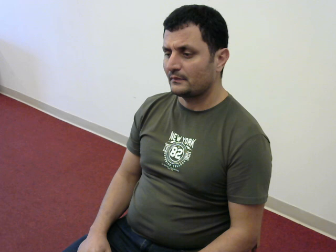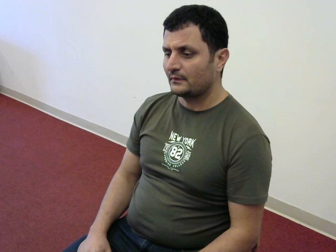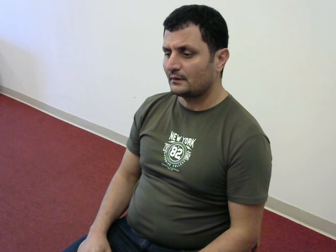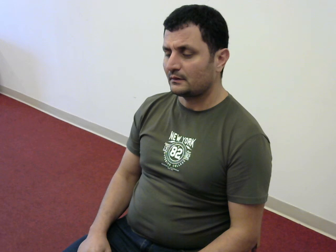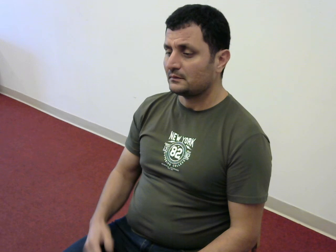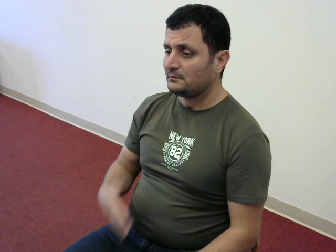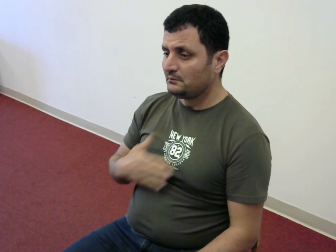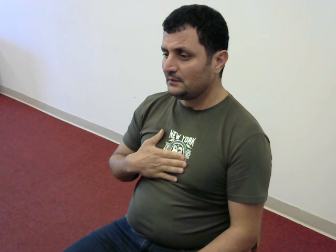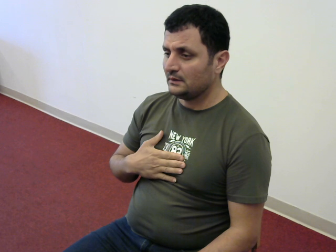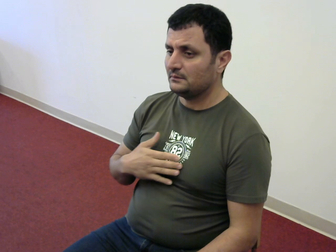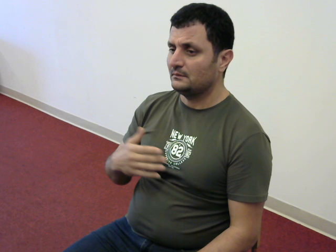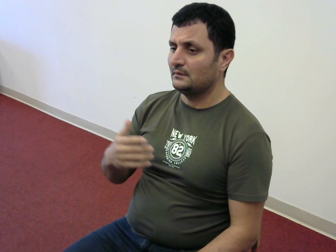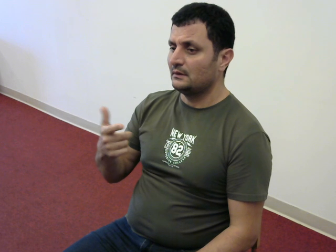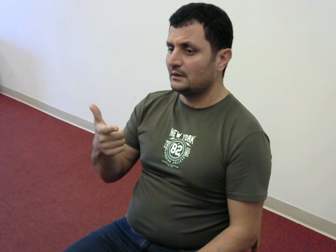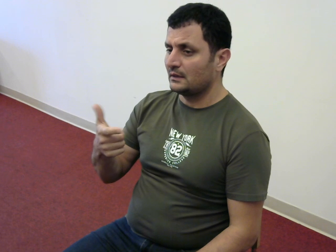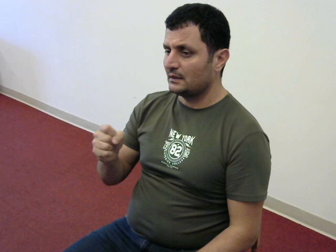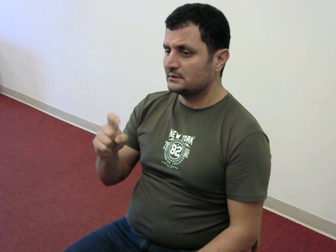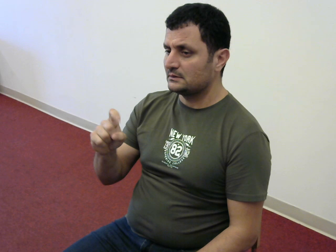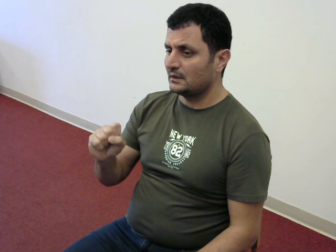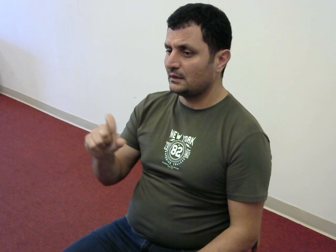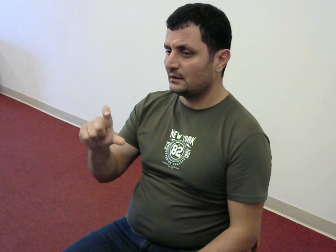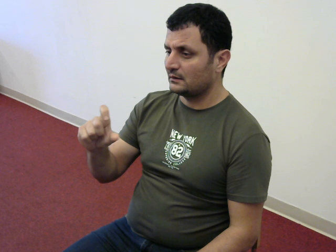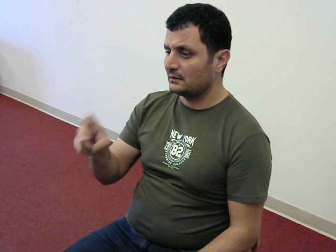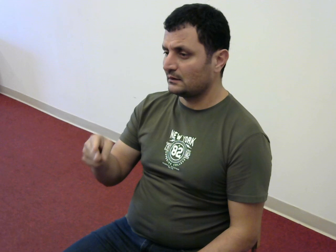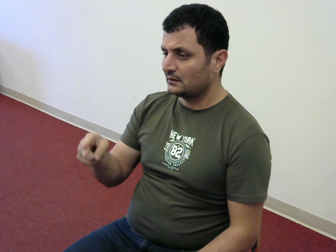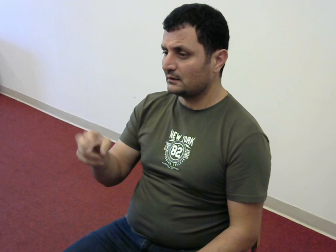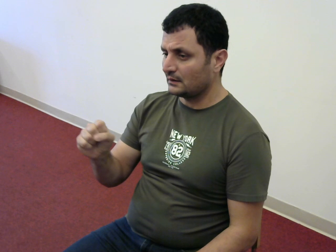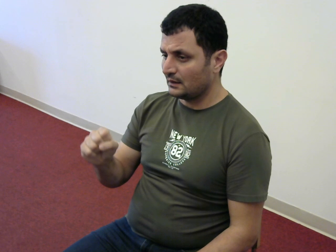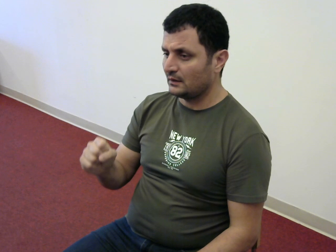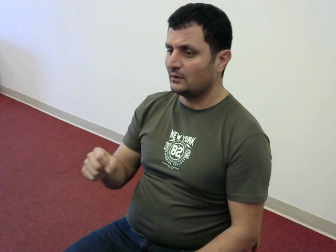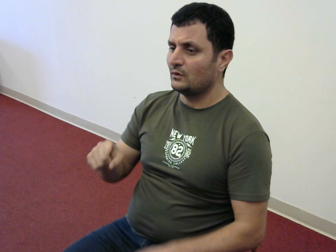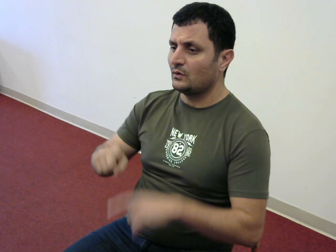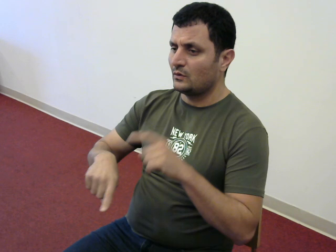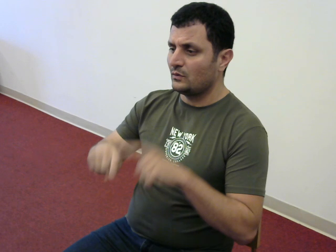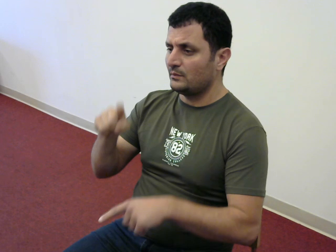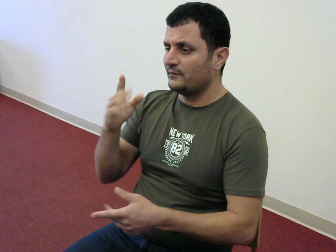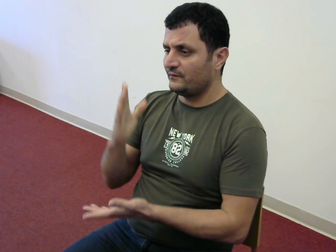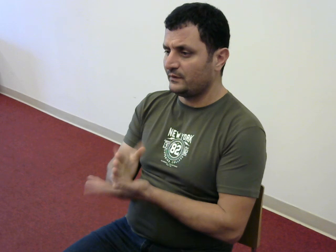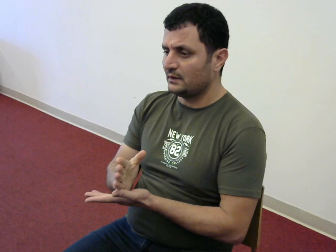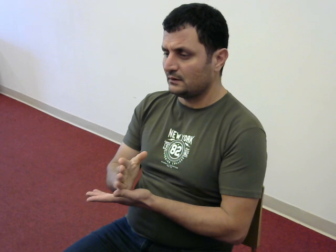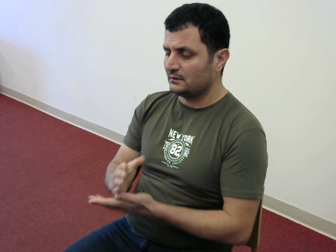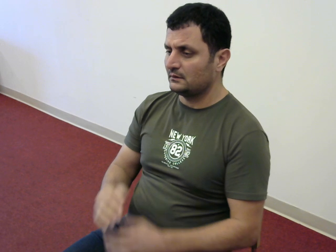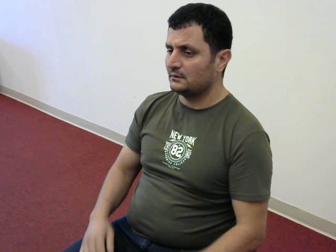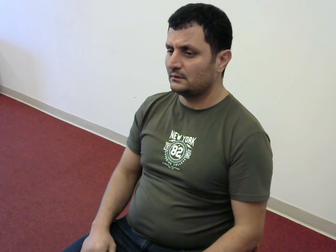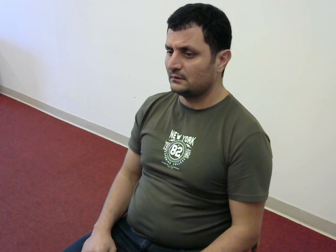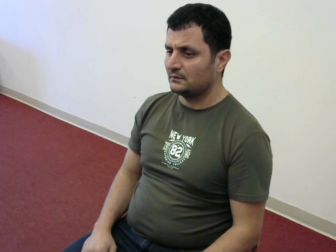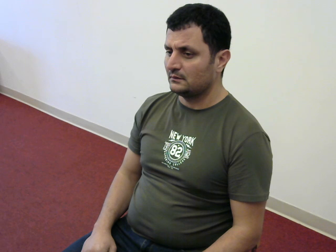Mənim Qazaxda qohumlarım var